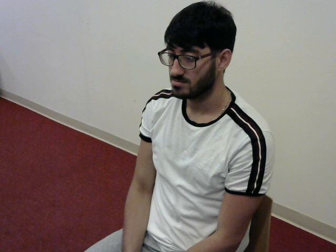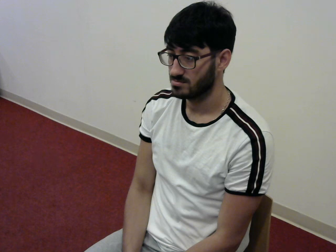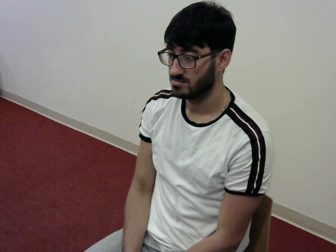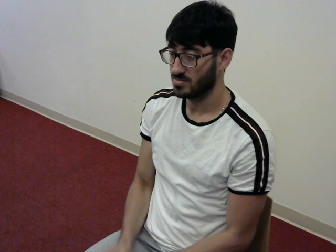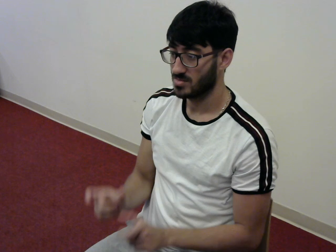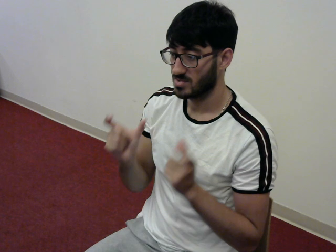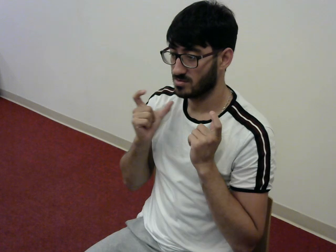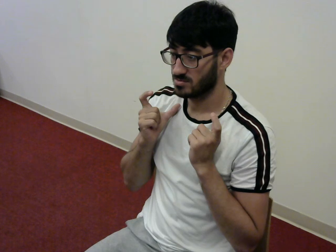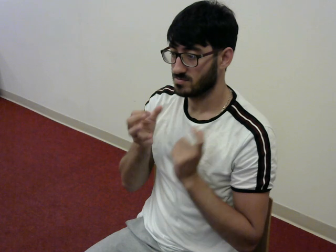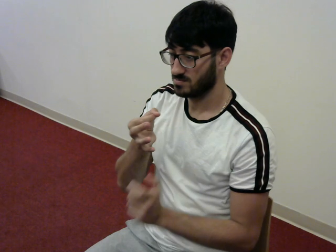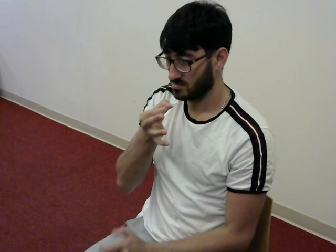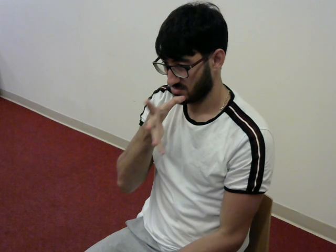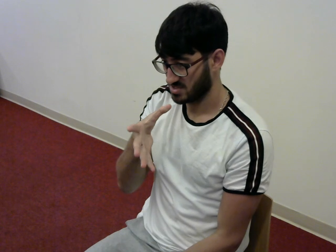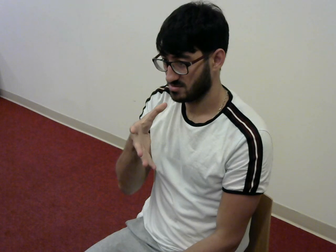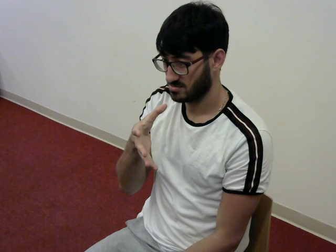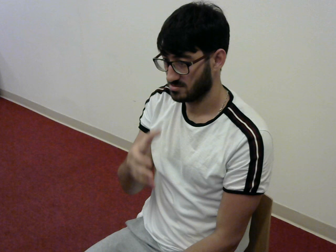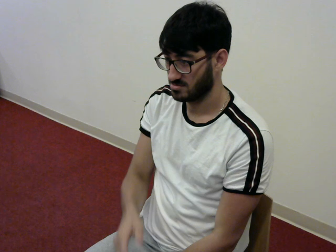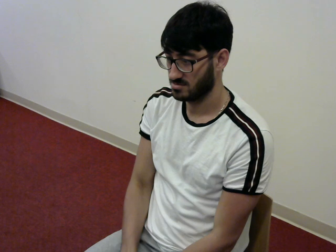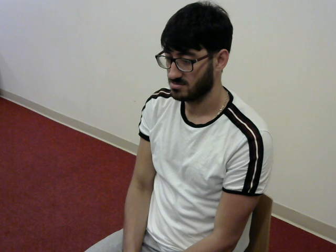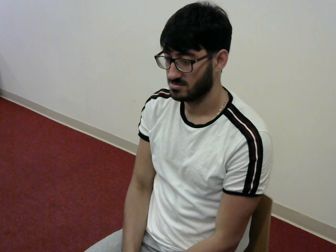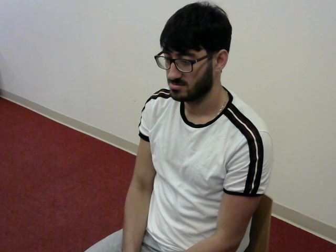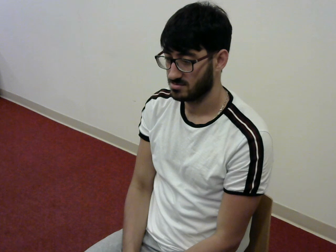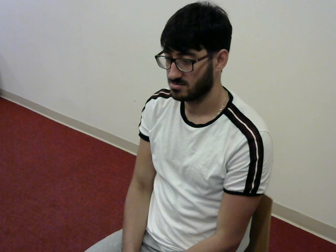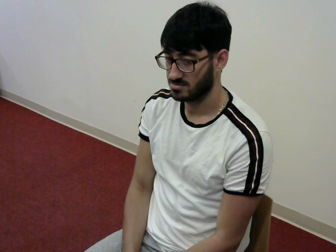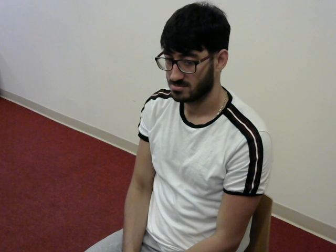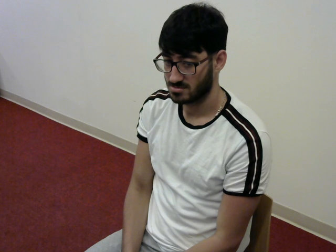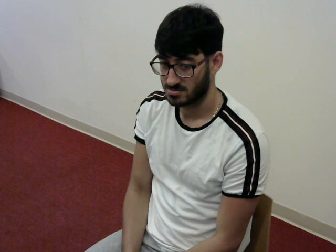Köynəyim xoşuna gəlir?